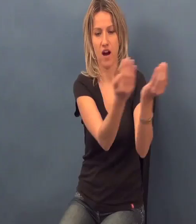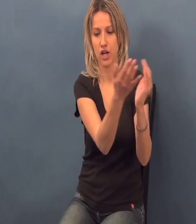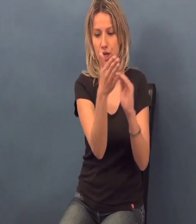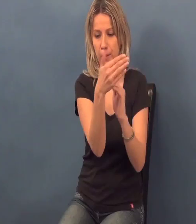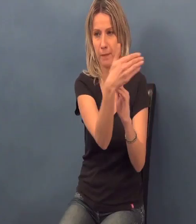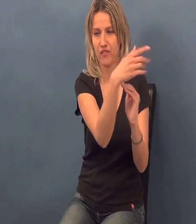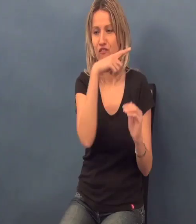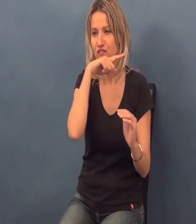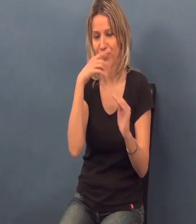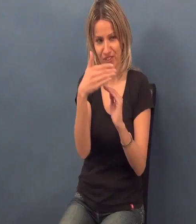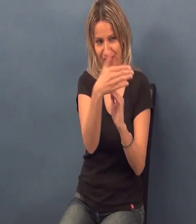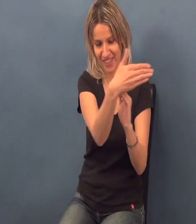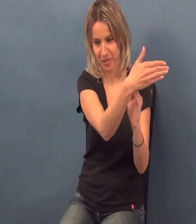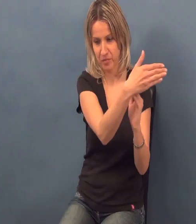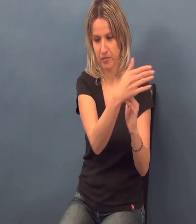W akwarium pływa czerwona rybka.